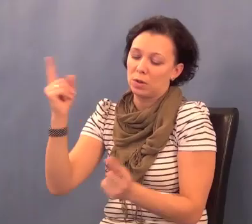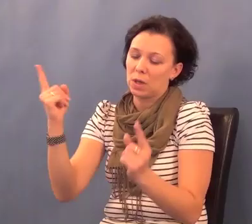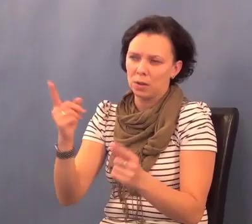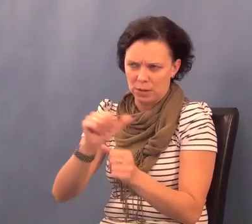Więc jest zakaz.